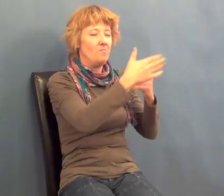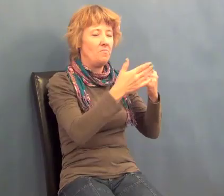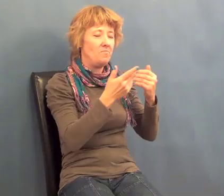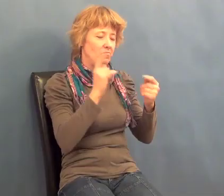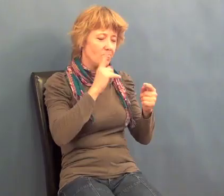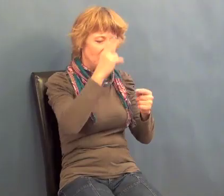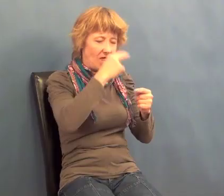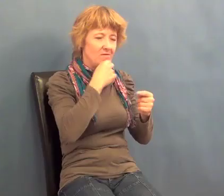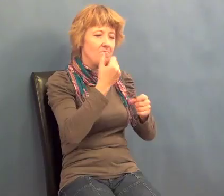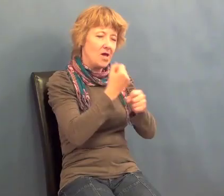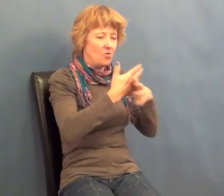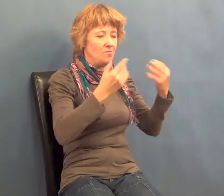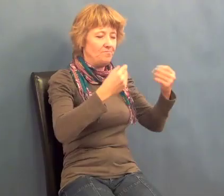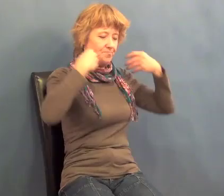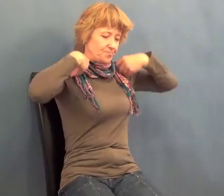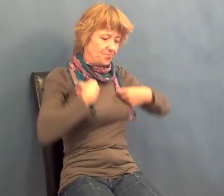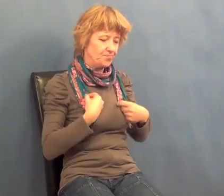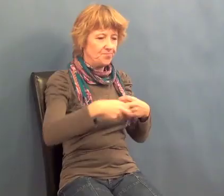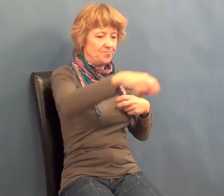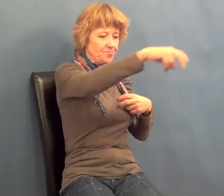Mężczyzna, tata idzie z plecakiem.